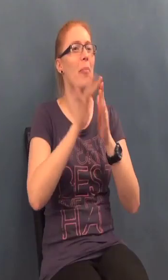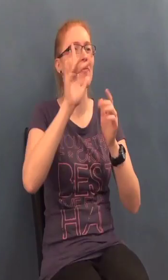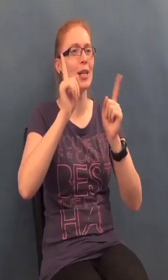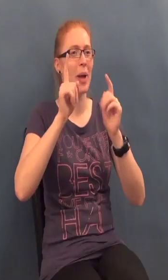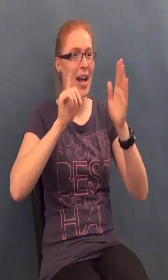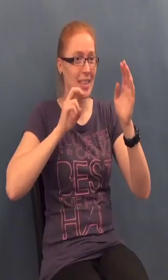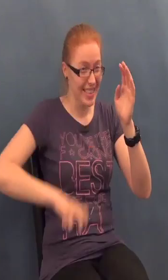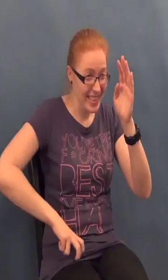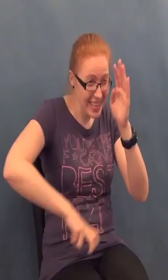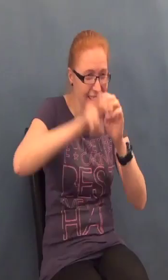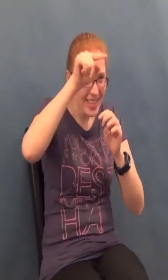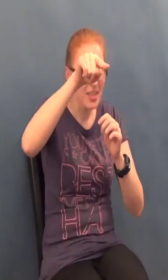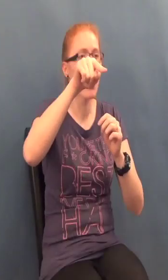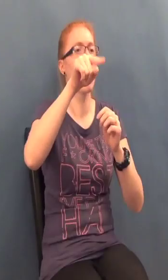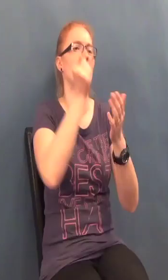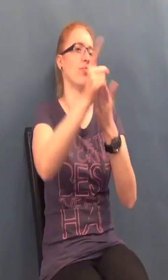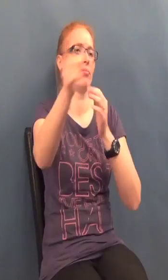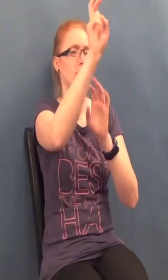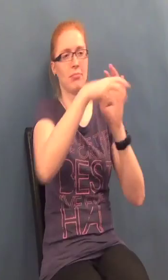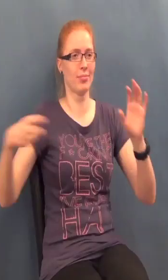Wchodzi, ale zostaje wyrzucony.